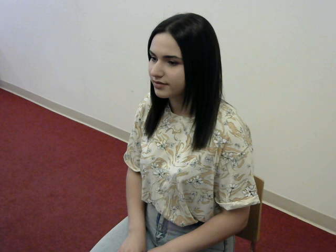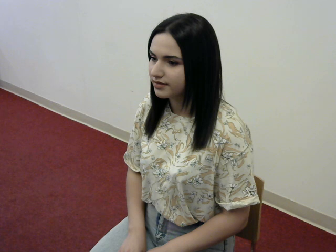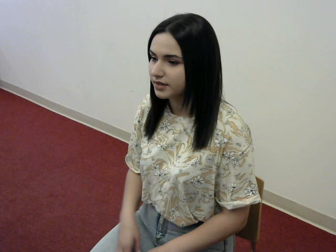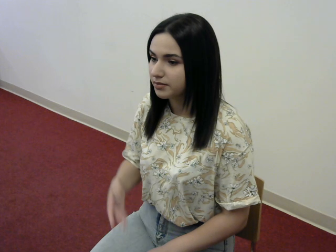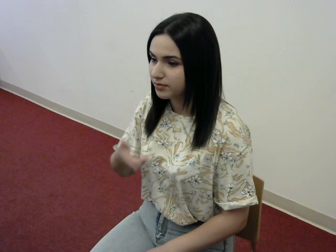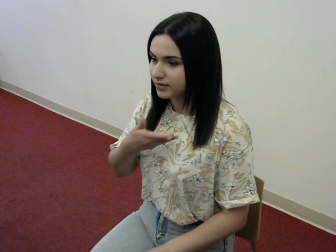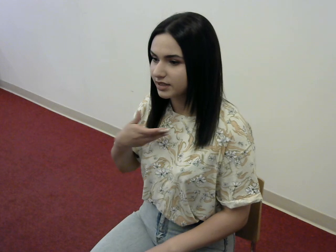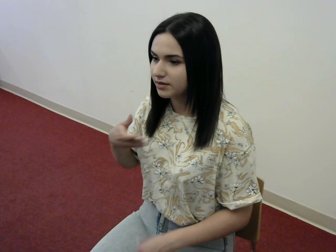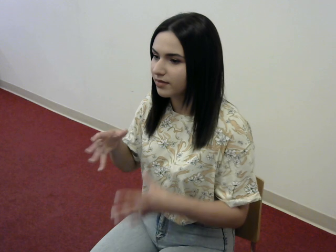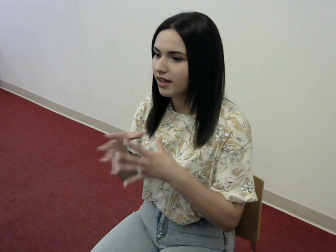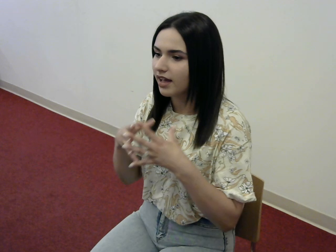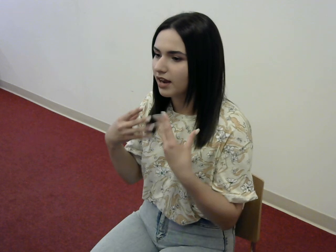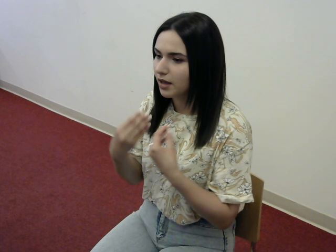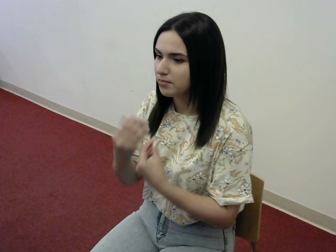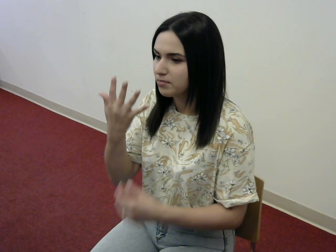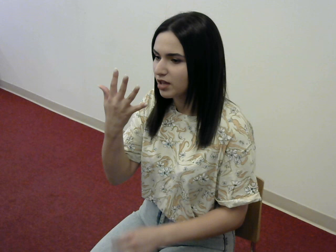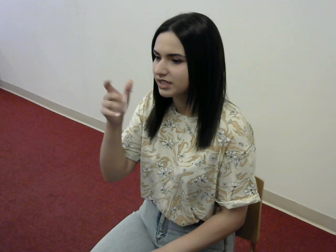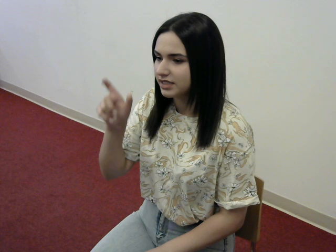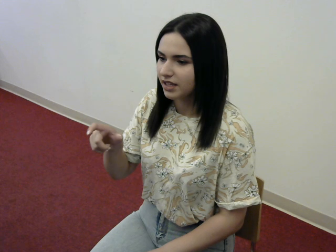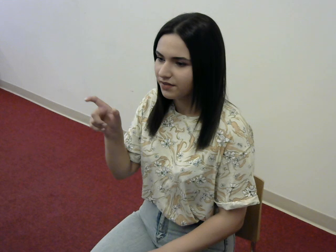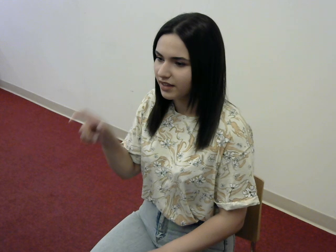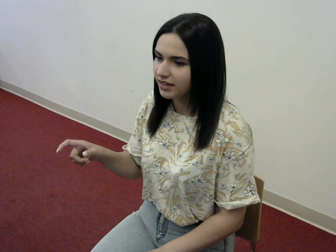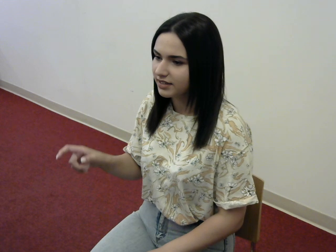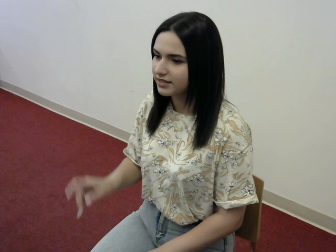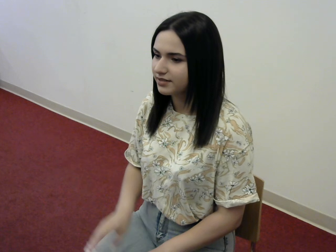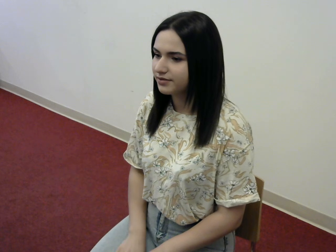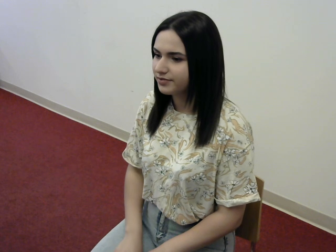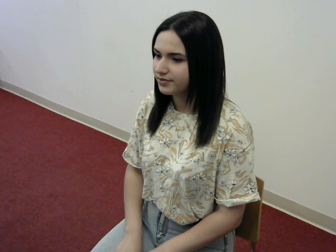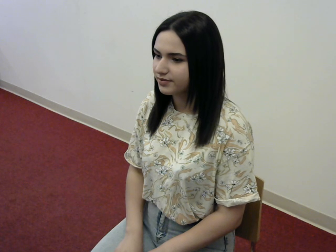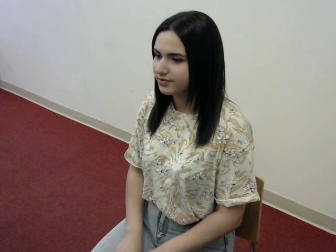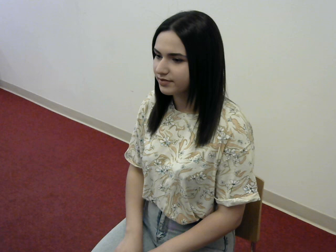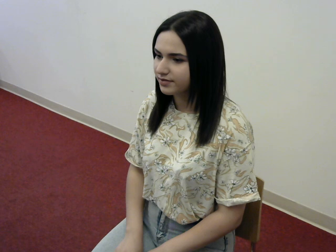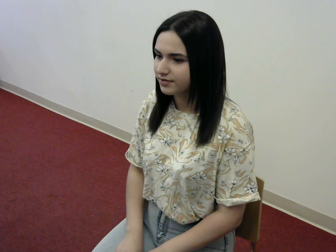Biz ailədə 5 nəfərik